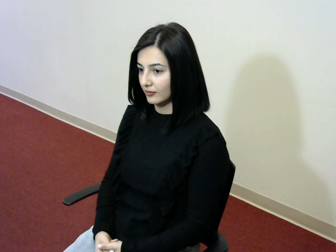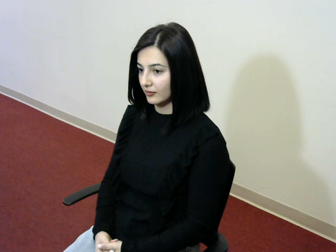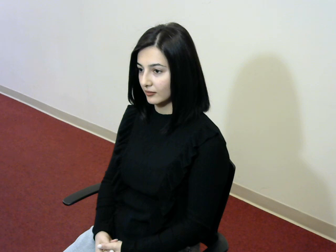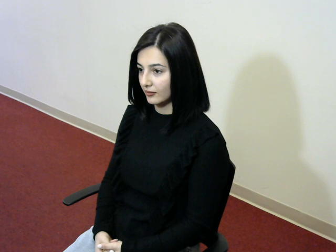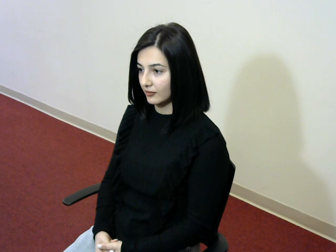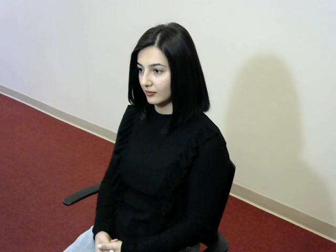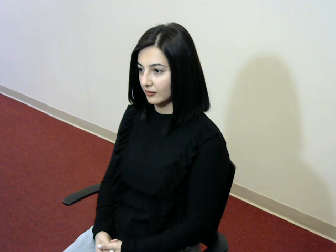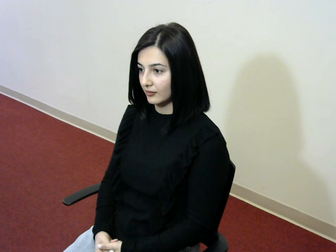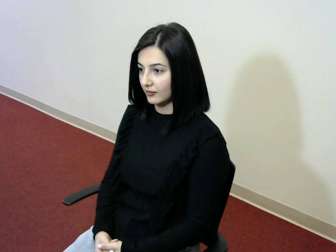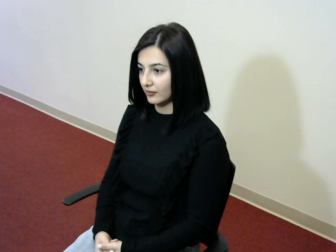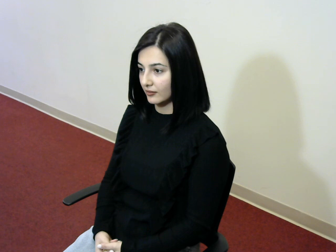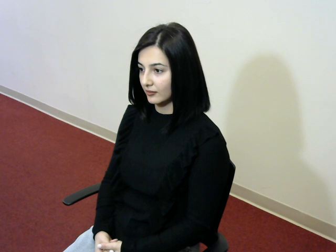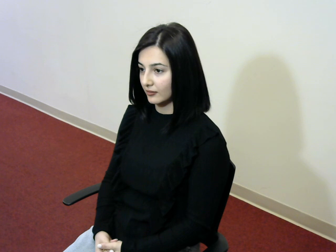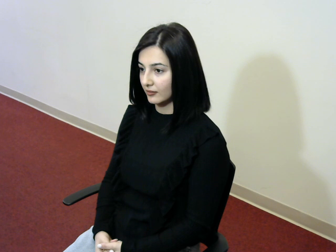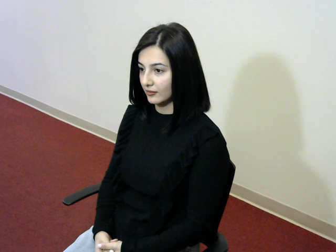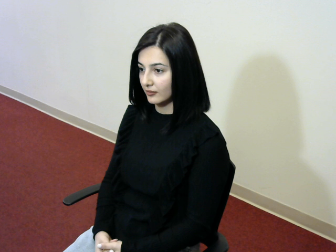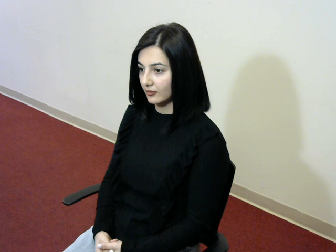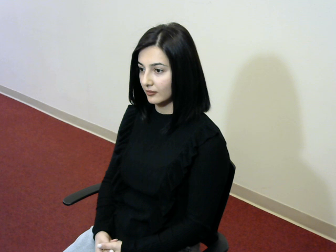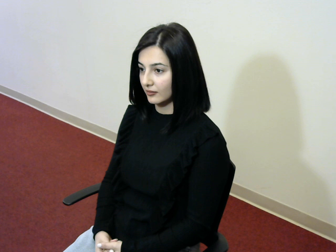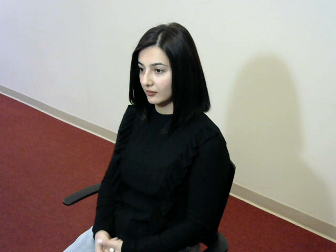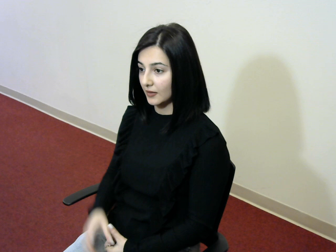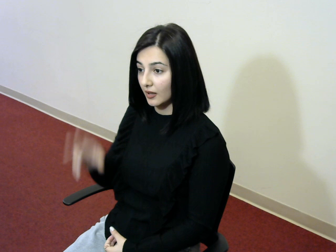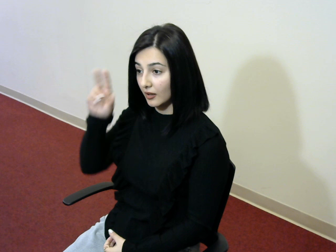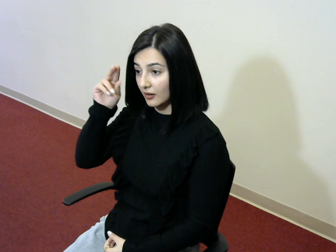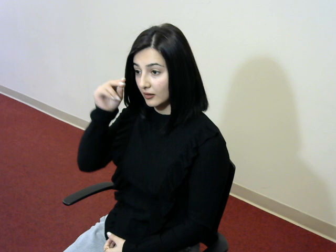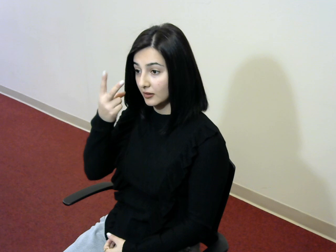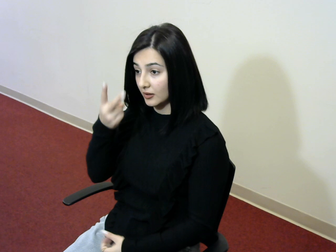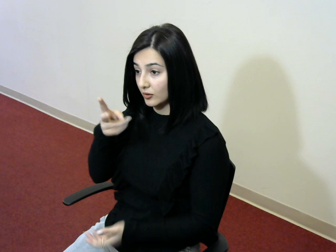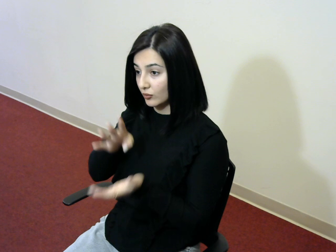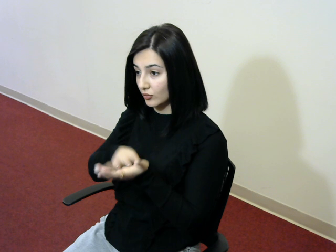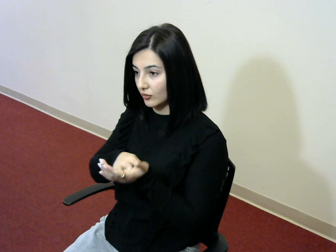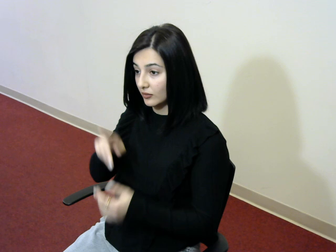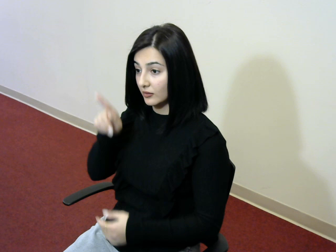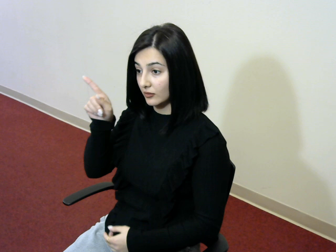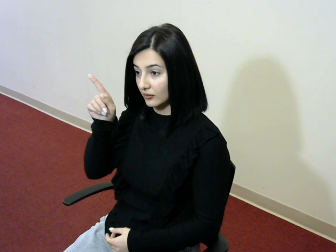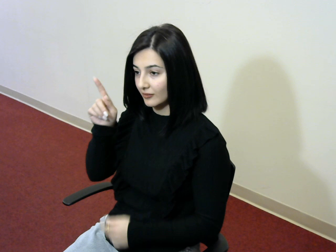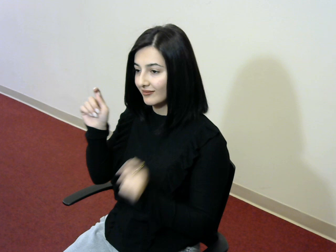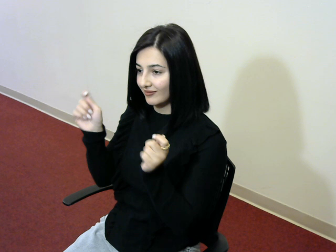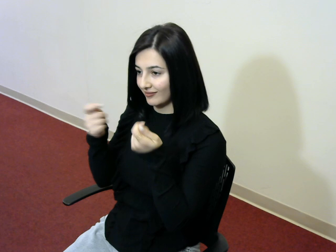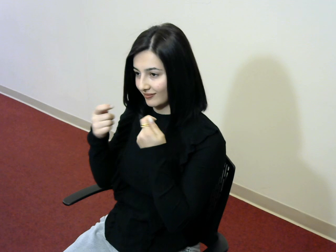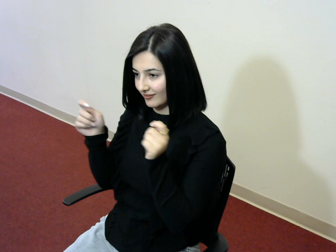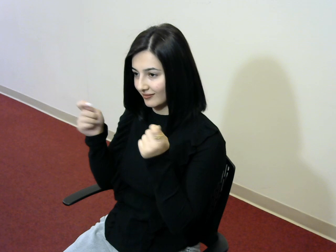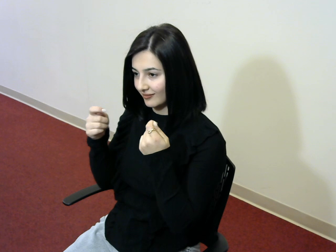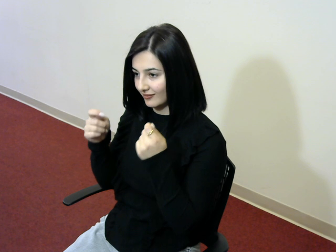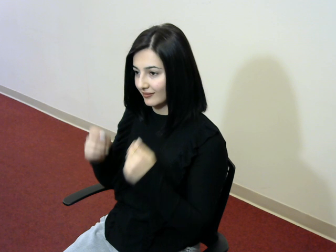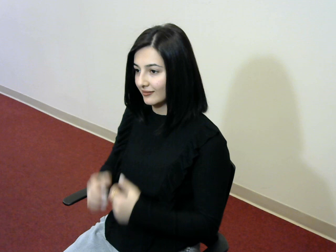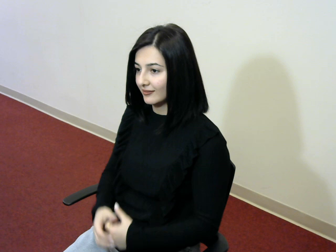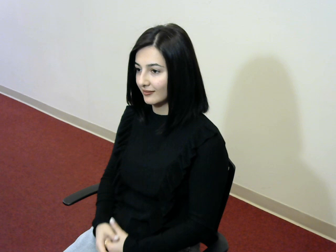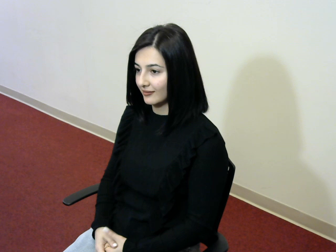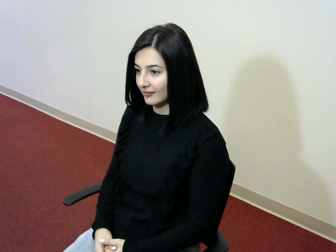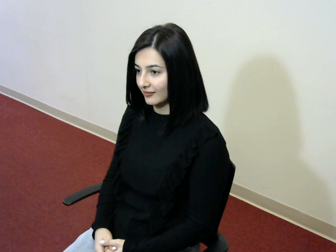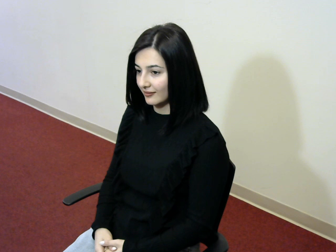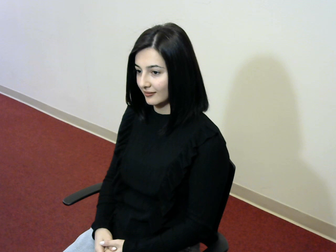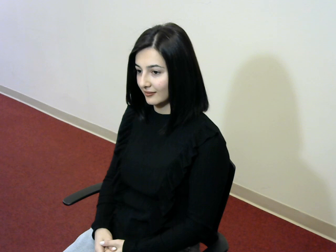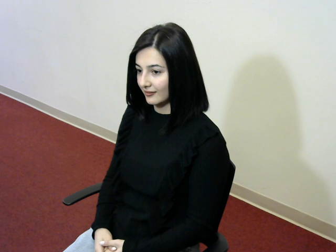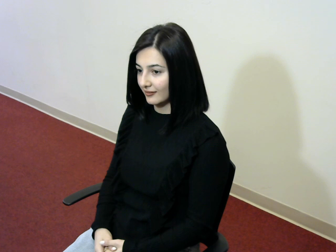Ayın 29-u onun toyudur